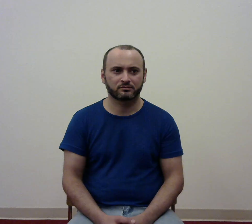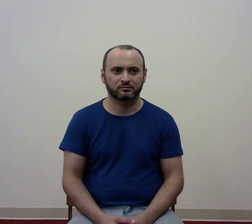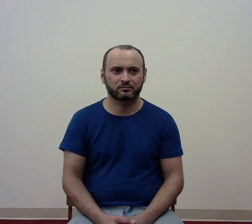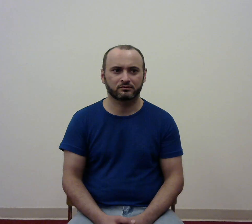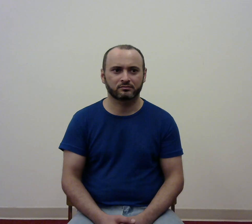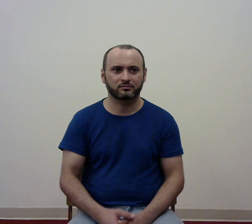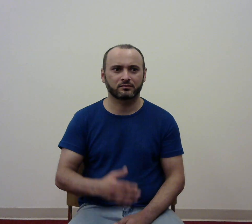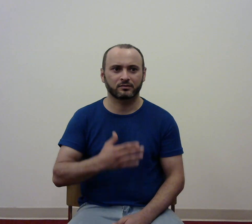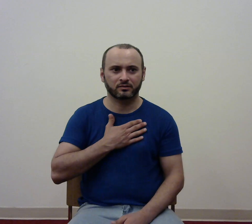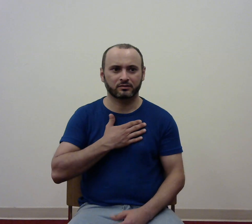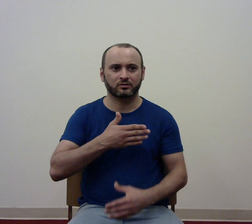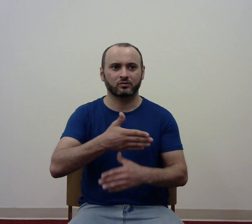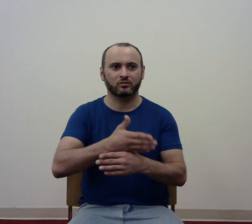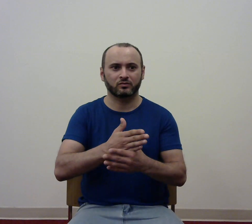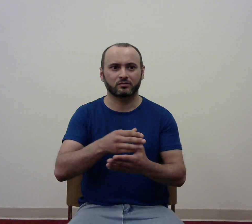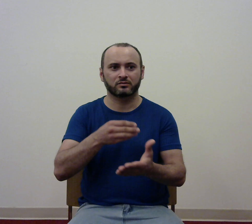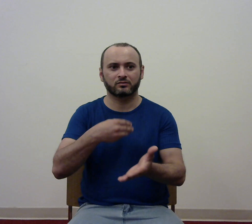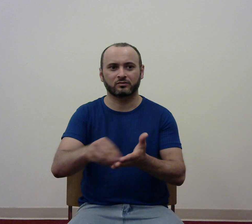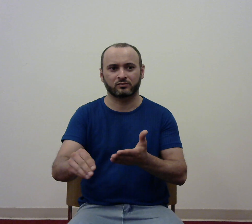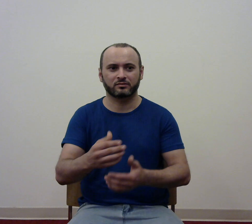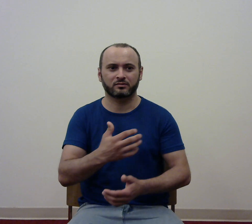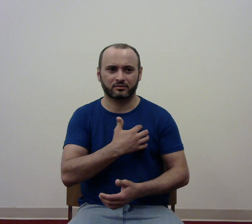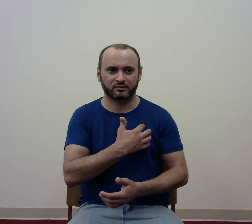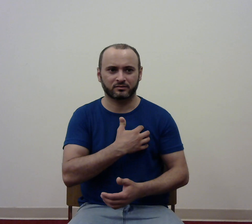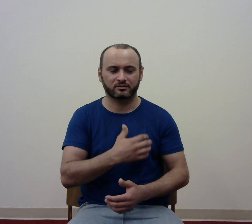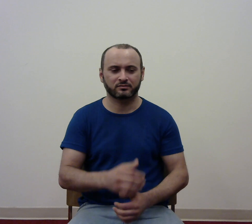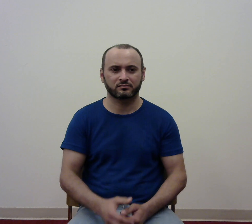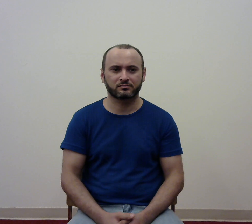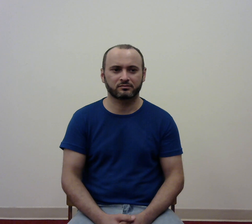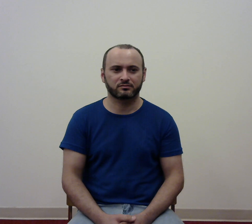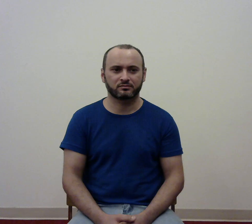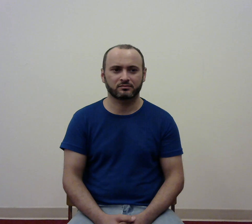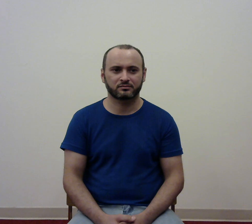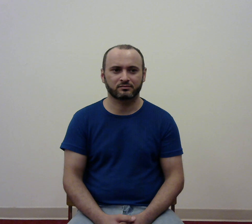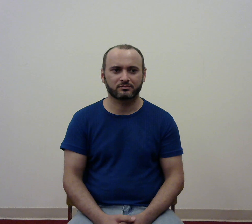Mən çörək almaq istəyirəm